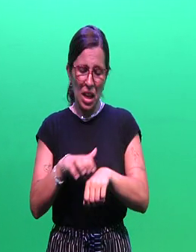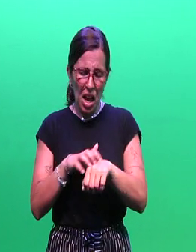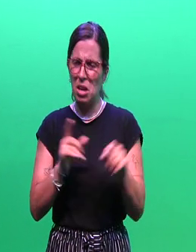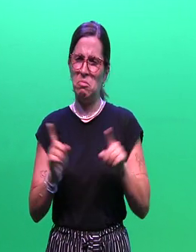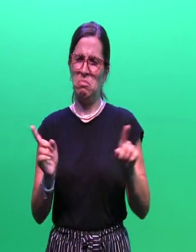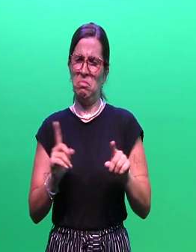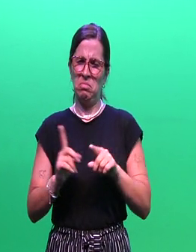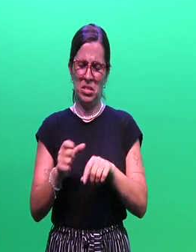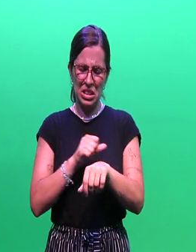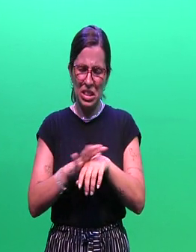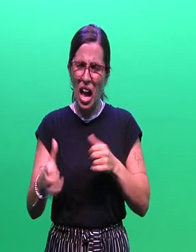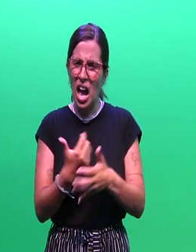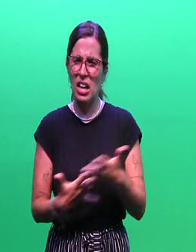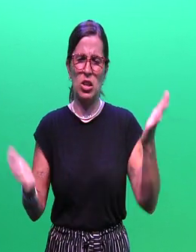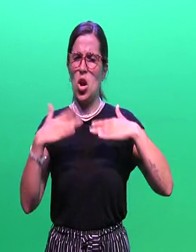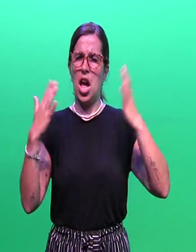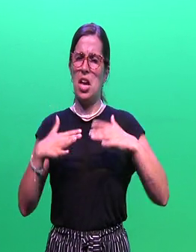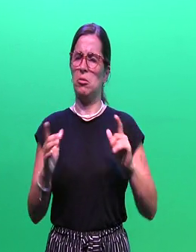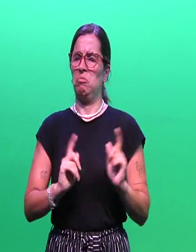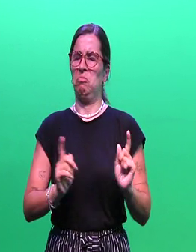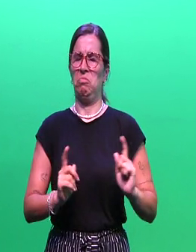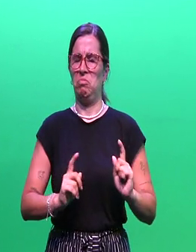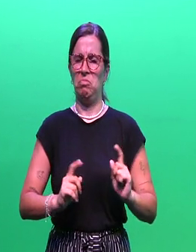No em pica, tampoc tinc sang, no!